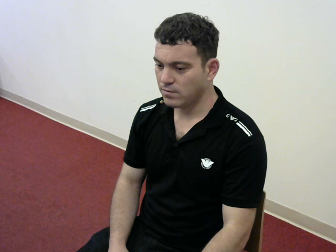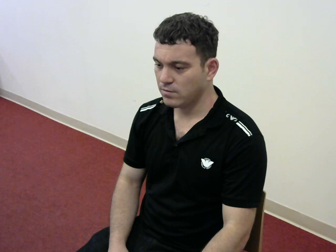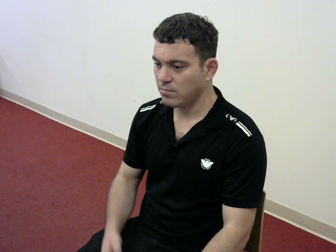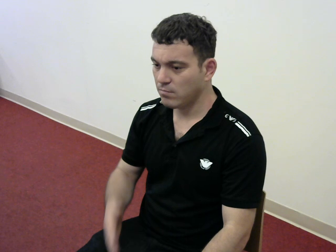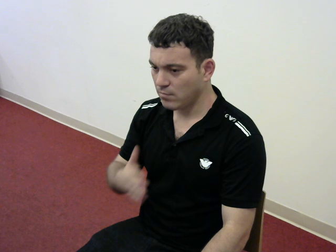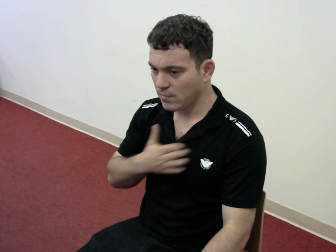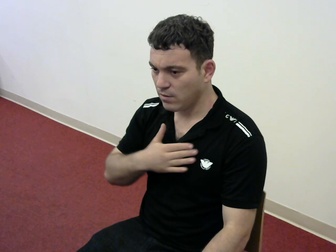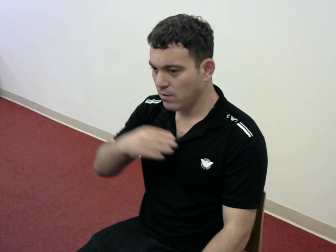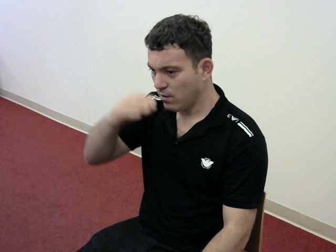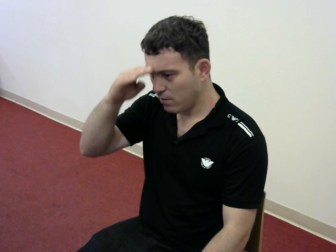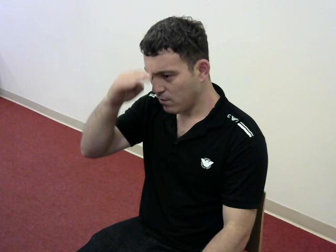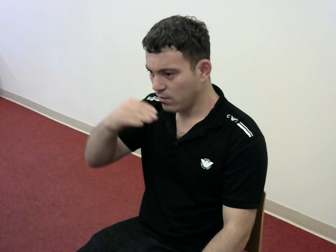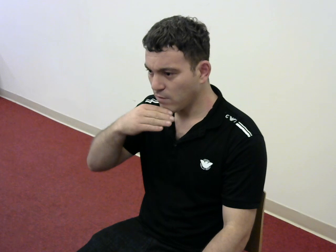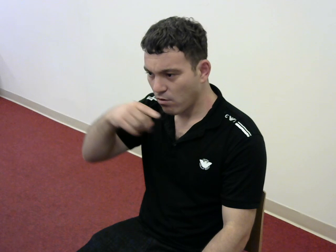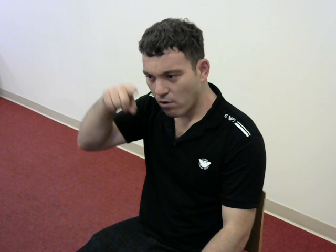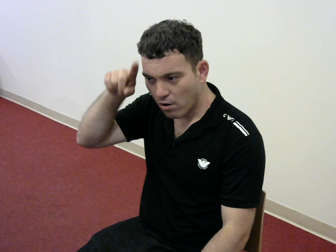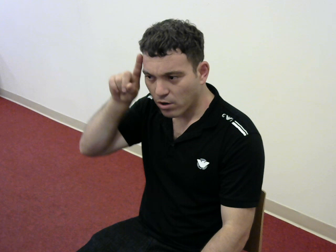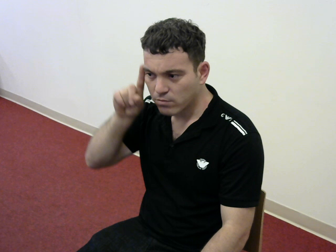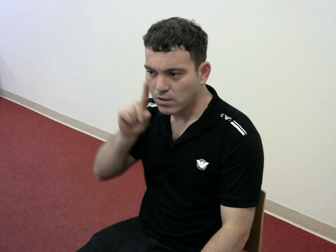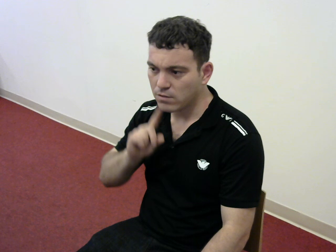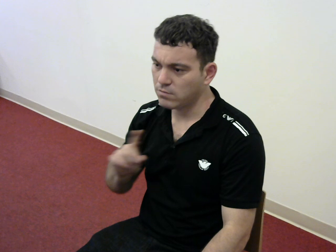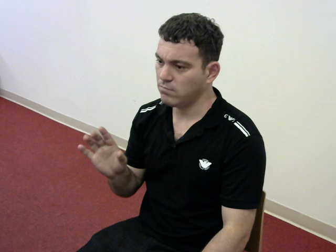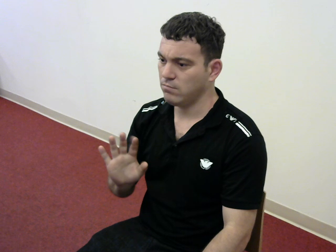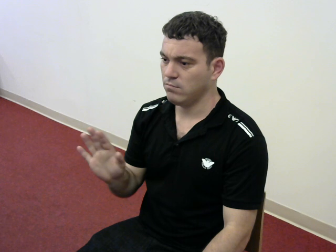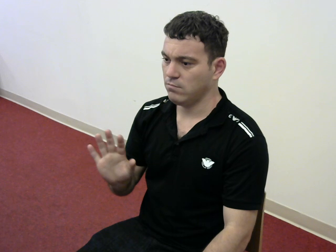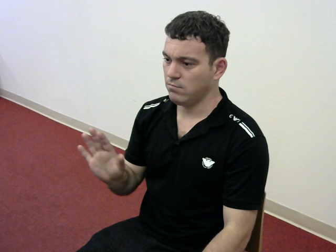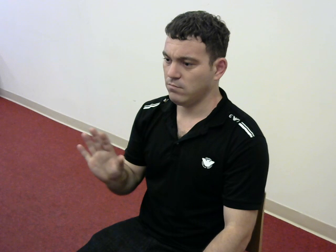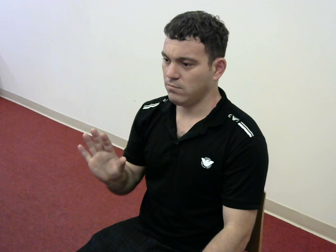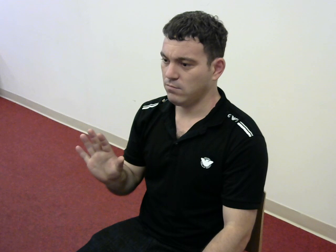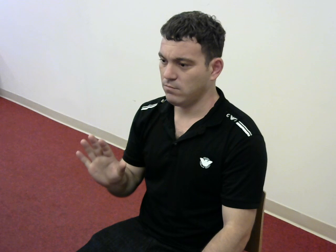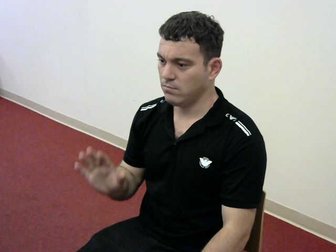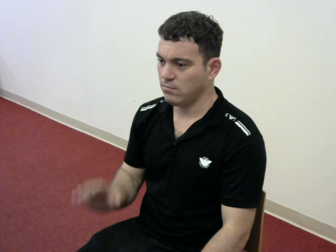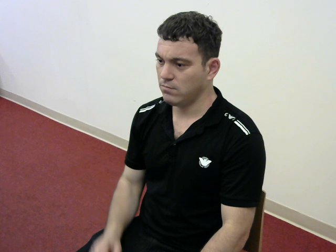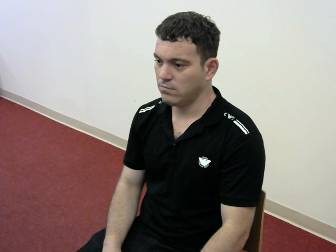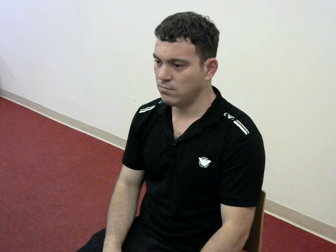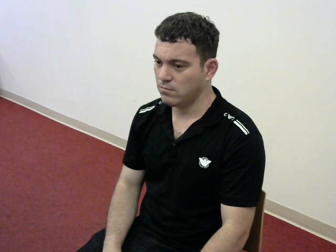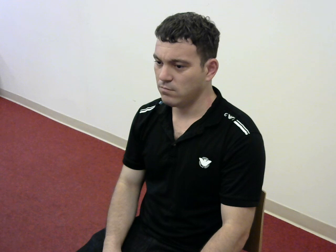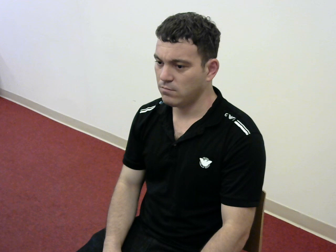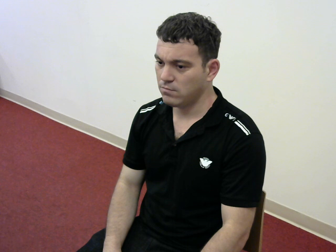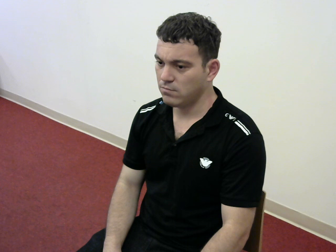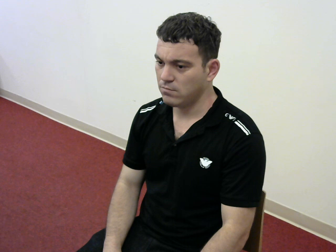Mənim atam azərbaycanlı deyil